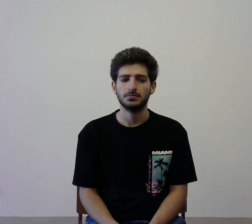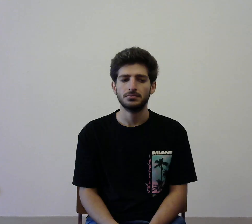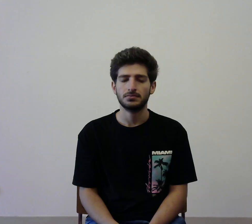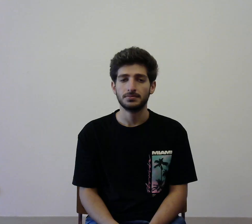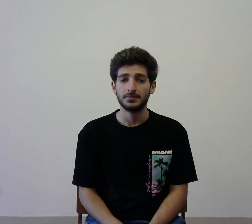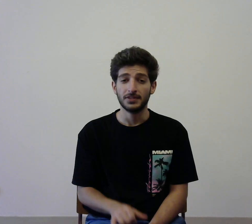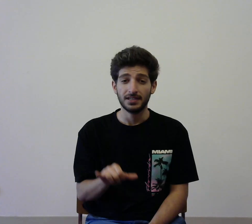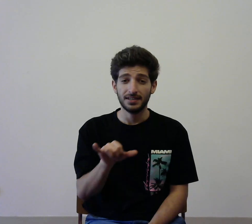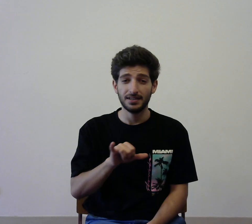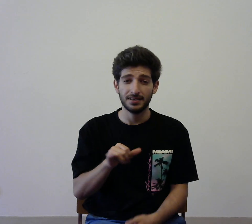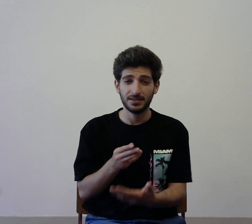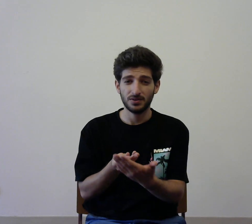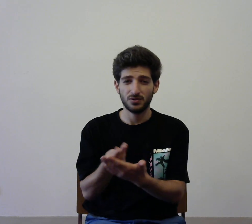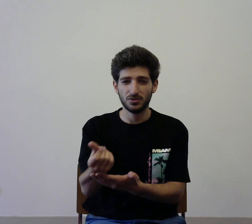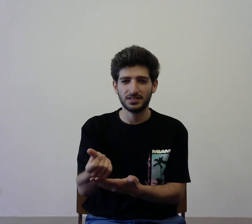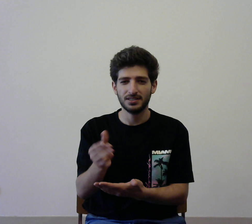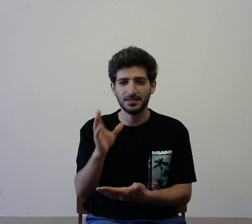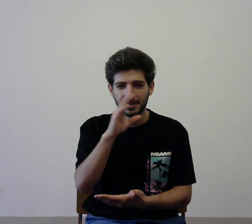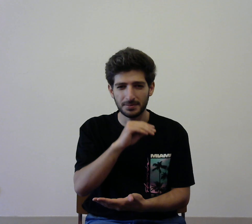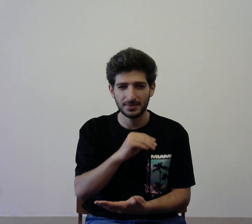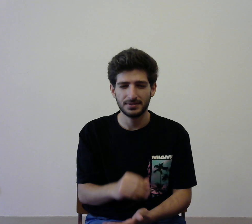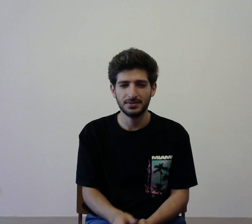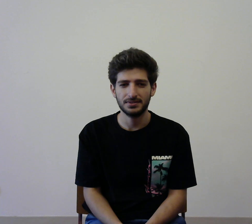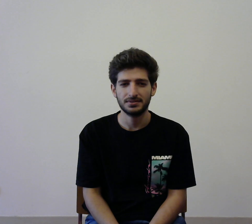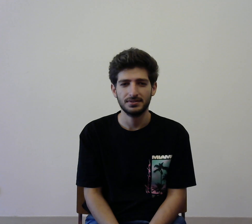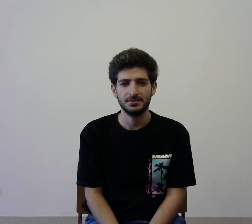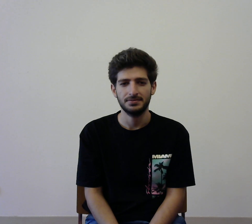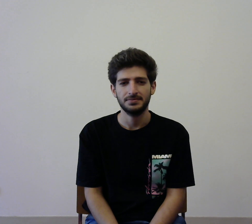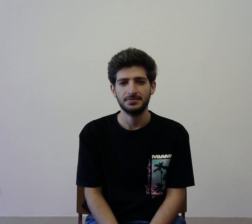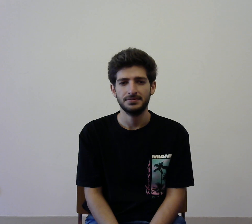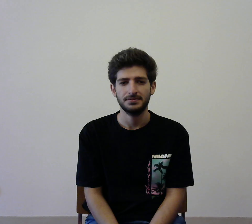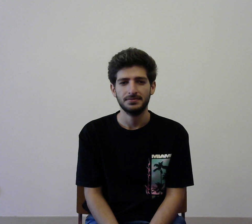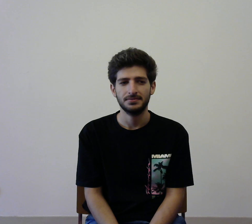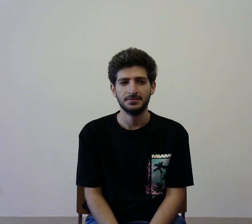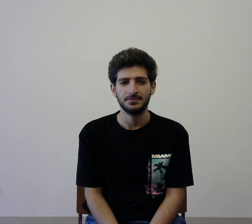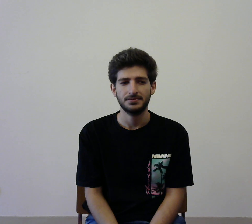Harda ödəniş edə bilərəm?